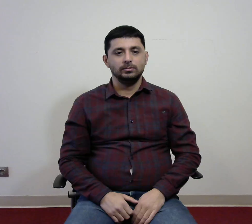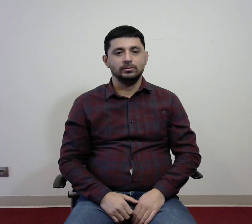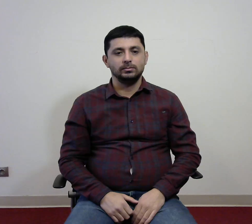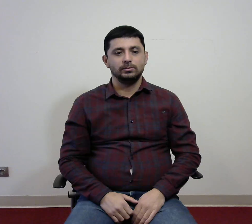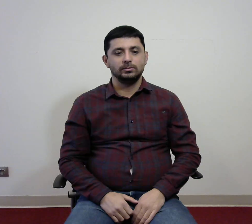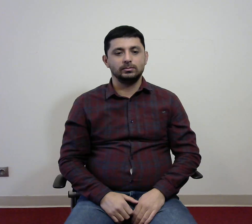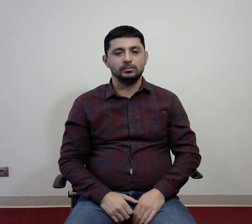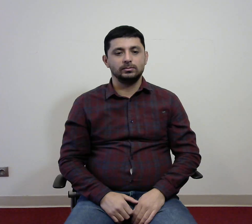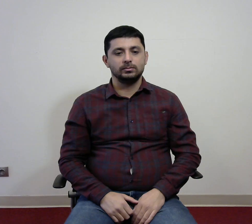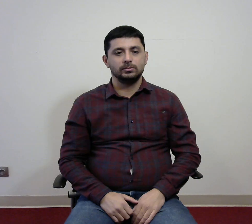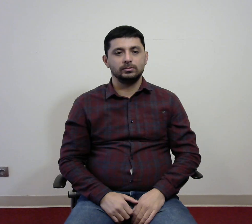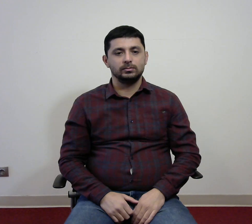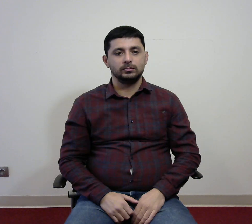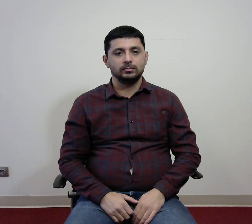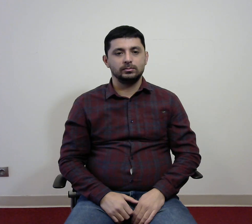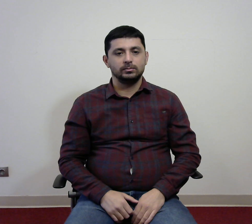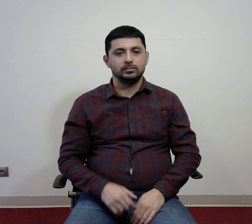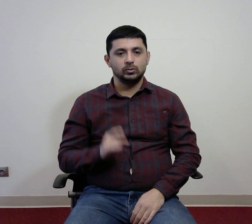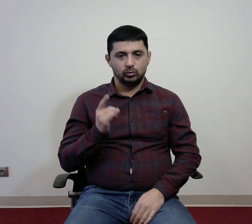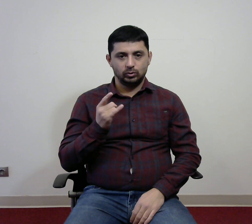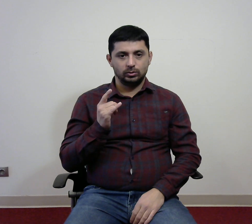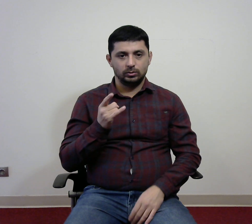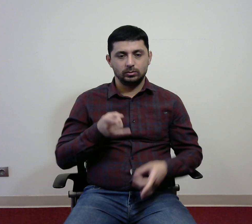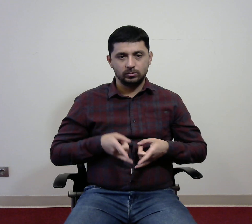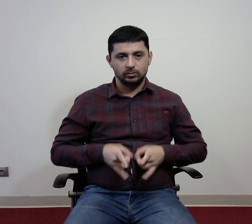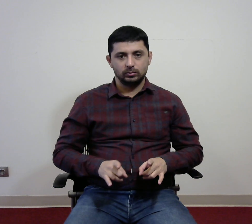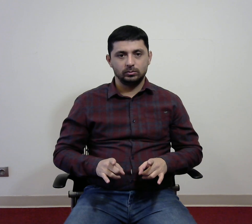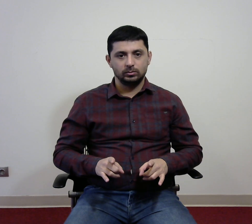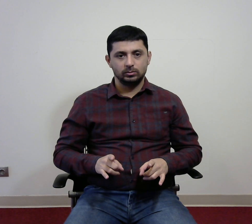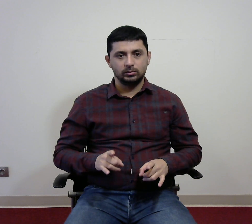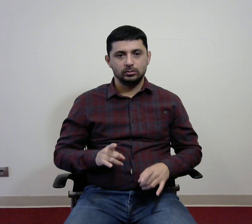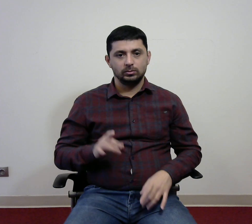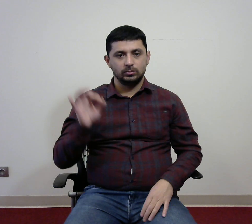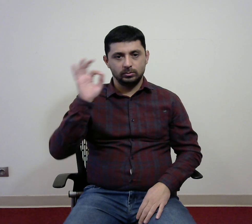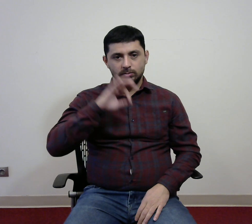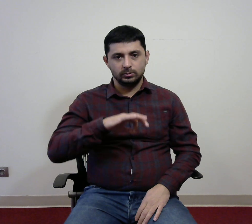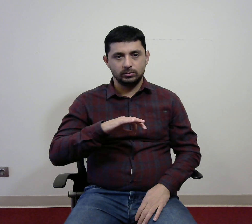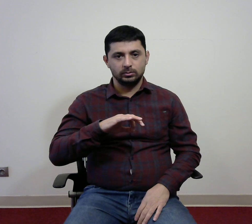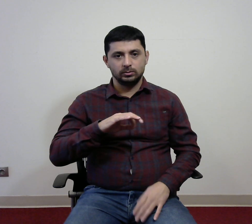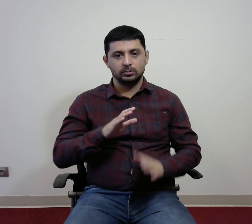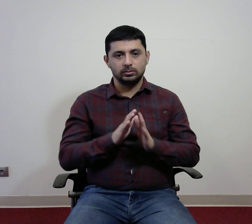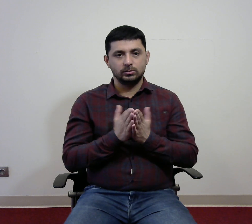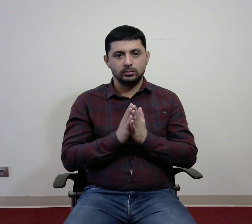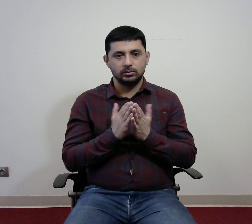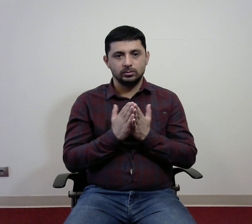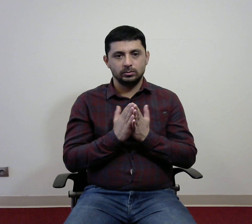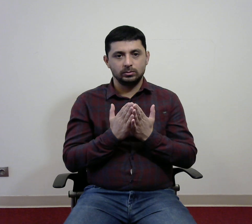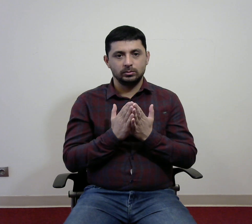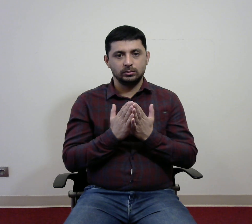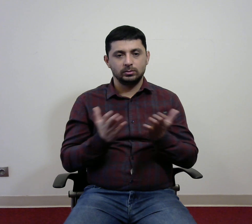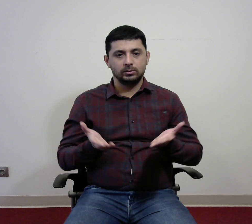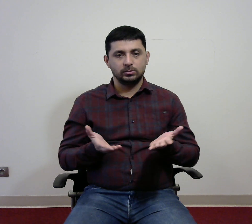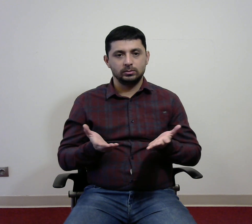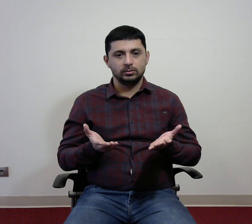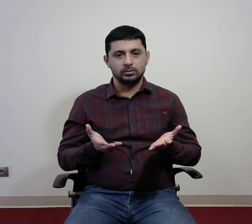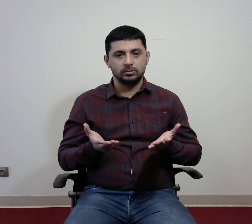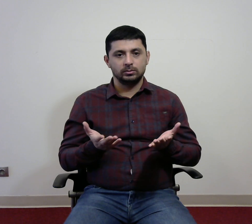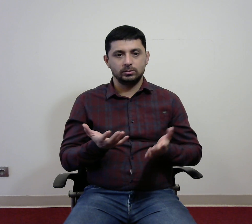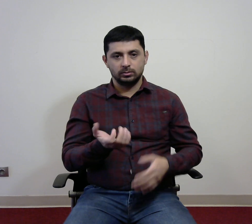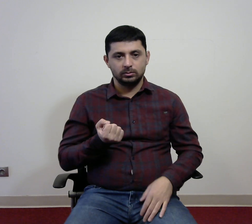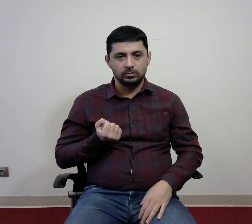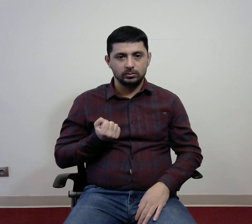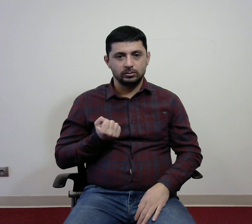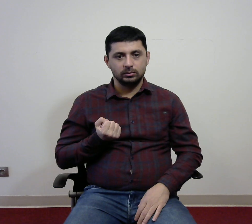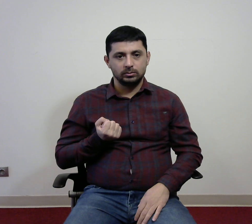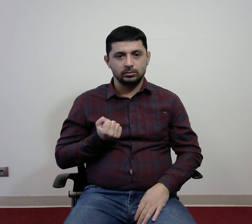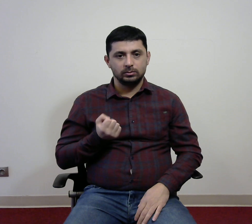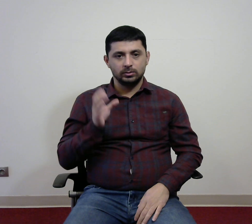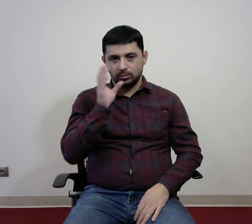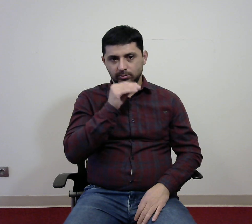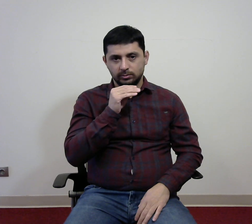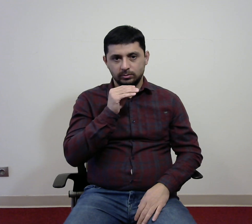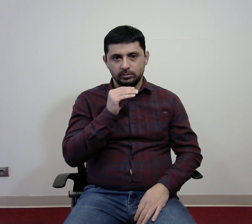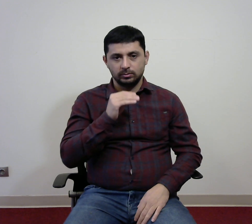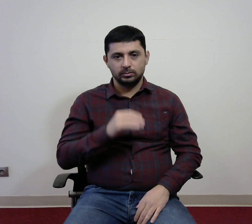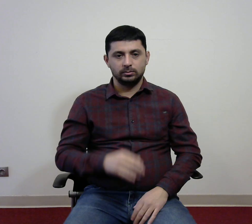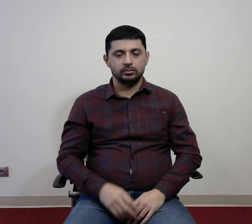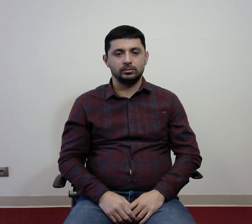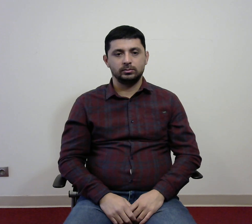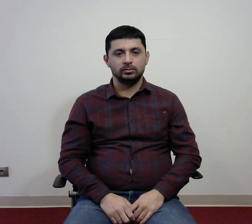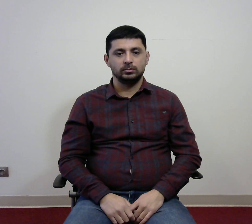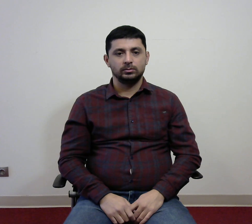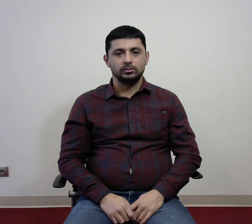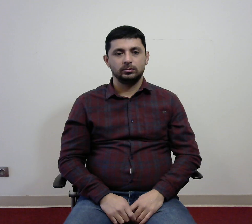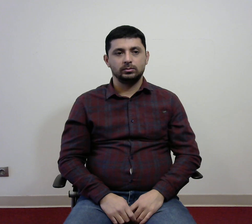Uşağın doğum haqqında şəhadətnaməsini hardan ala bilərəm?